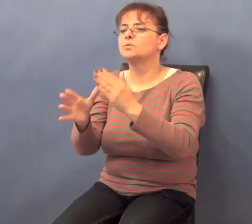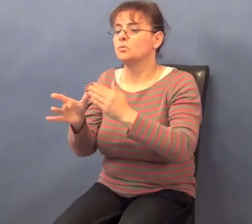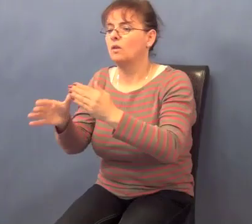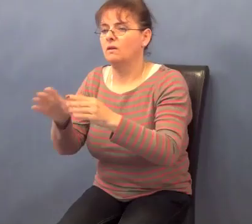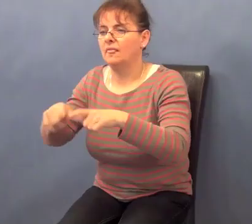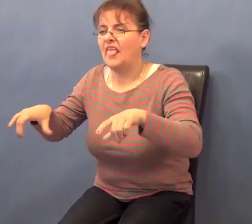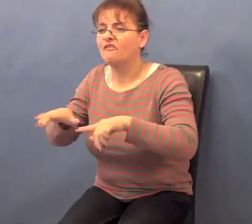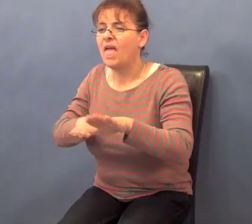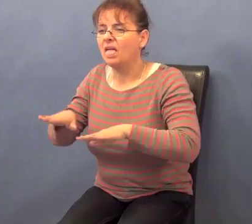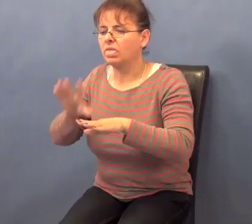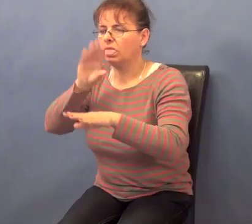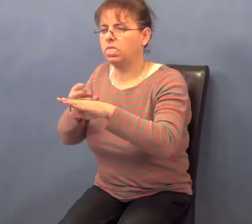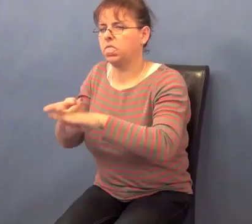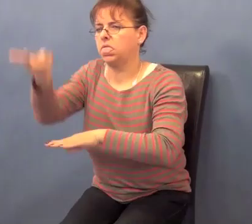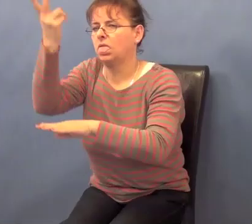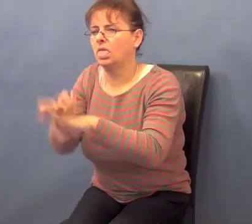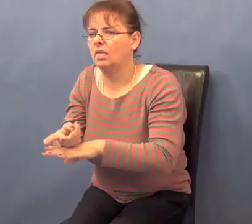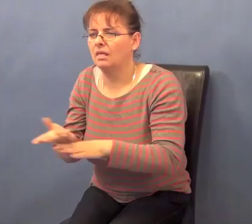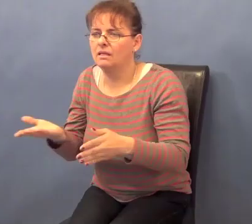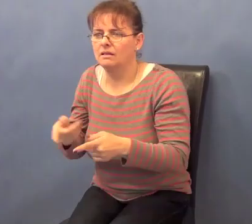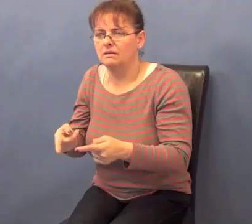To pasuje, bo przy schodach jest dywan i można przez niego upaść.